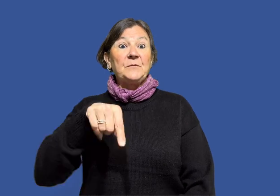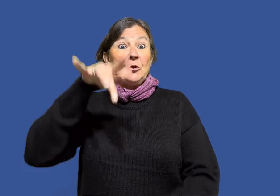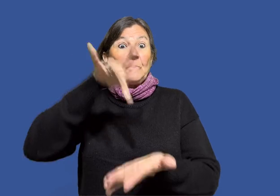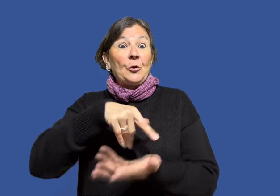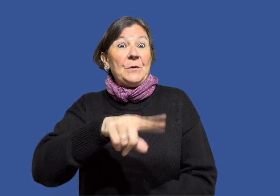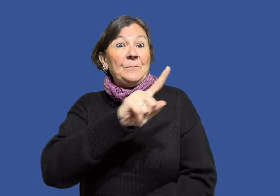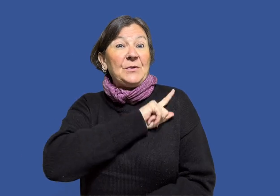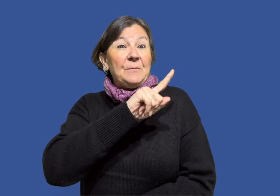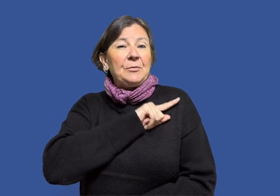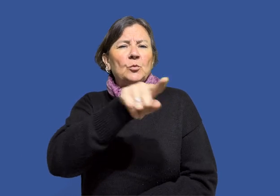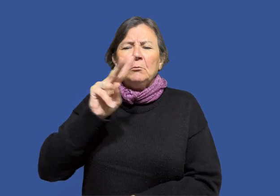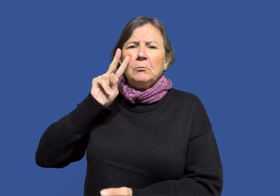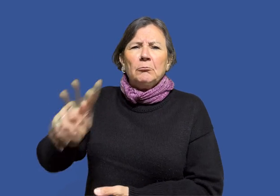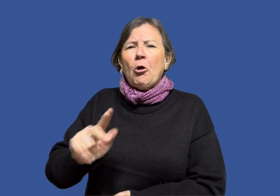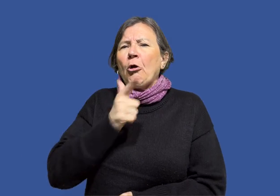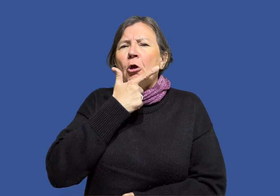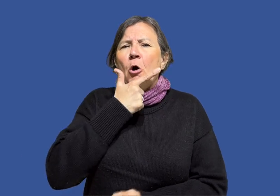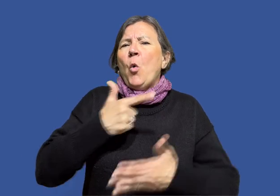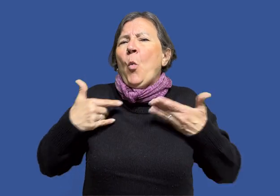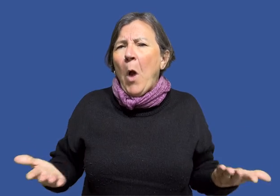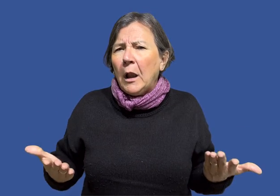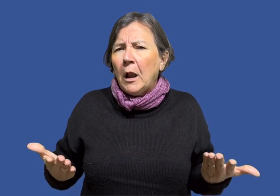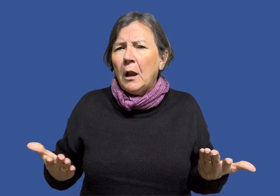De quin color és la teva orina?